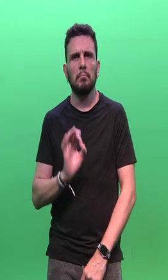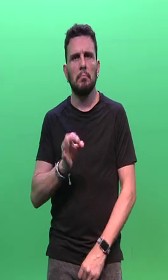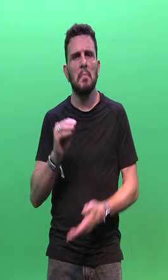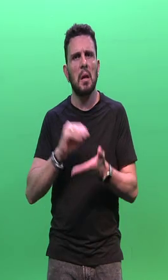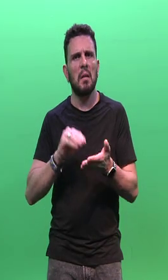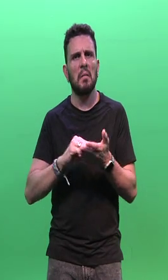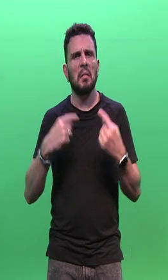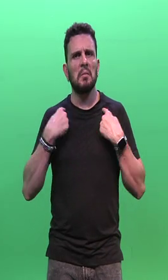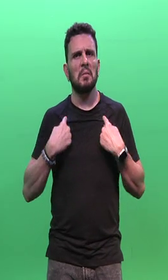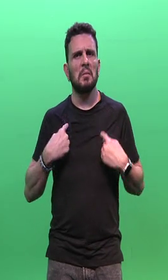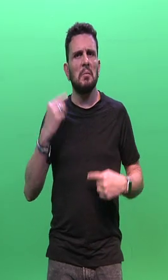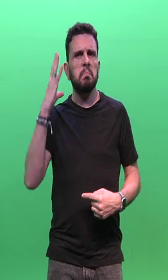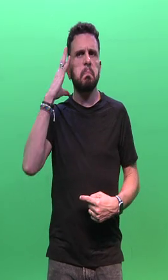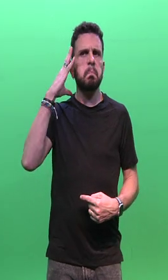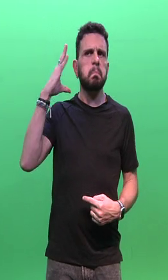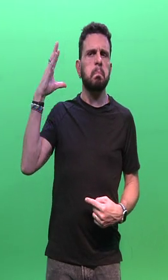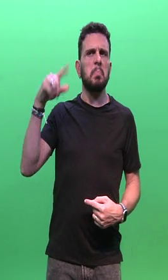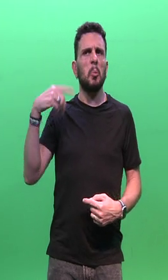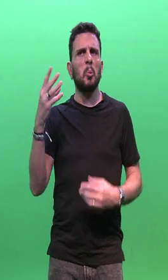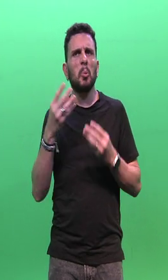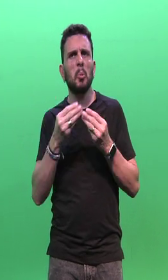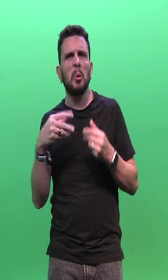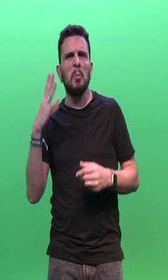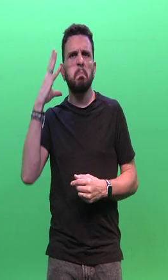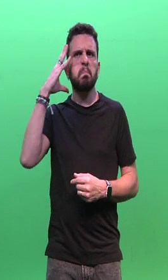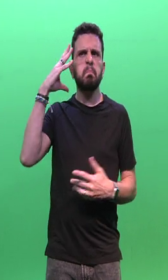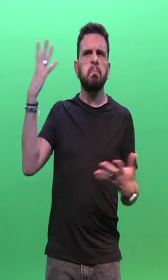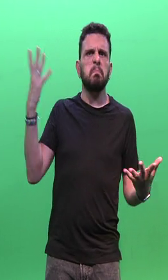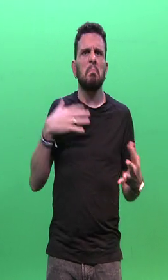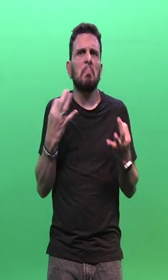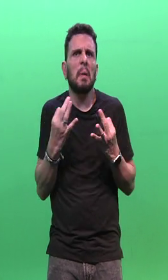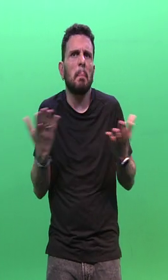Sí, de vegades sento que tinc el costat dret de la cara inflat, després em desapareix i torna a inflar-se, què passa?